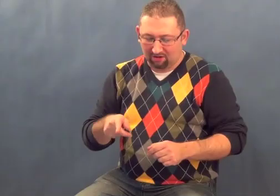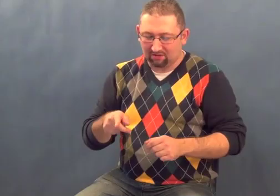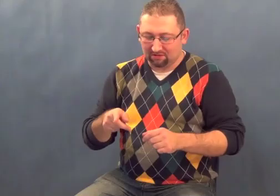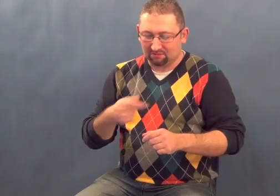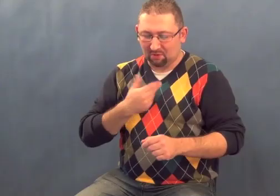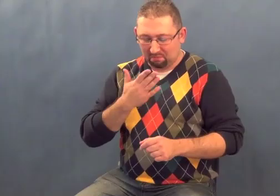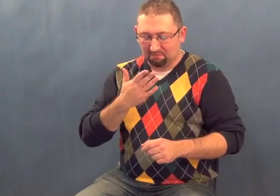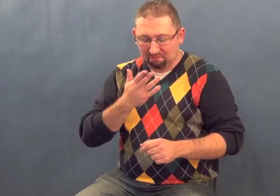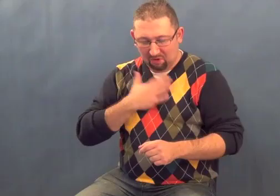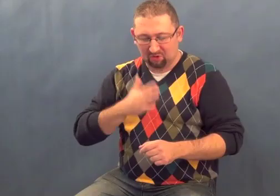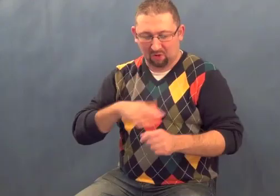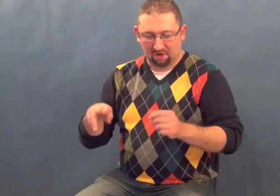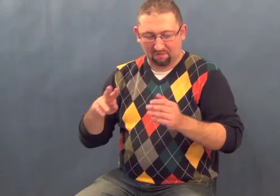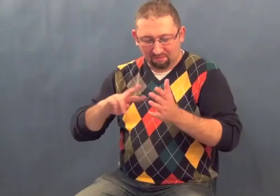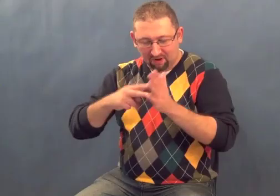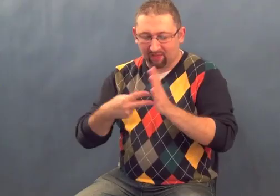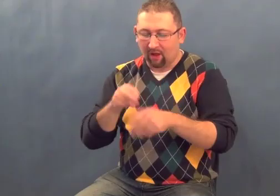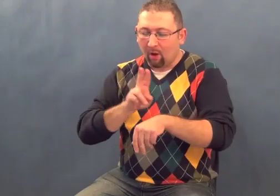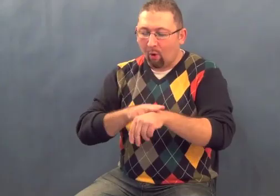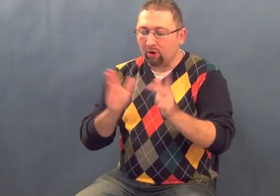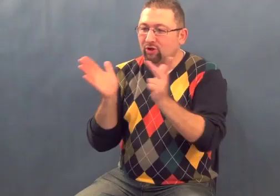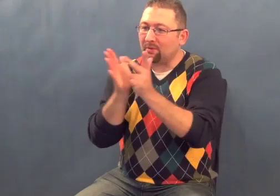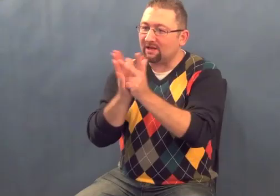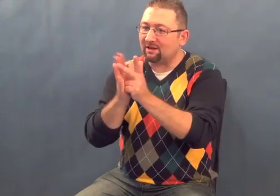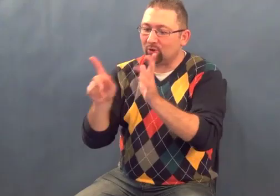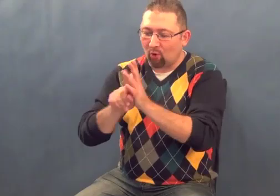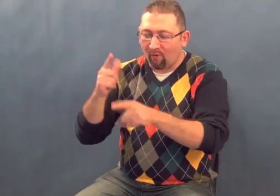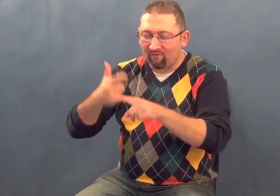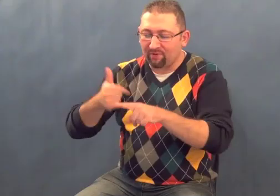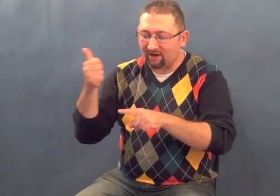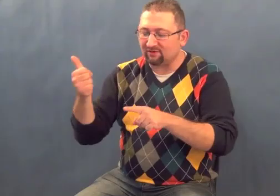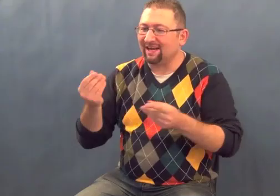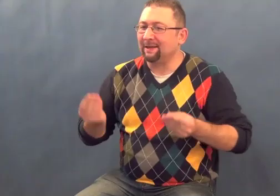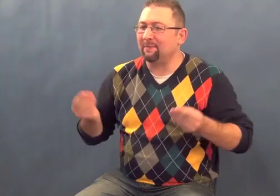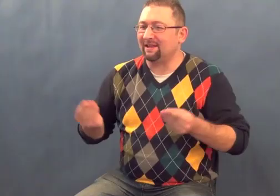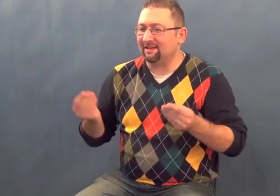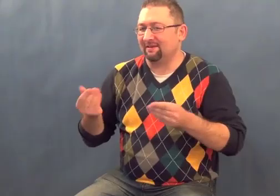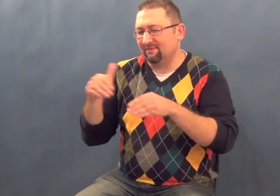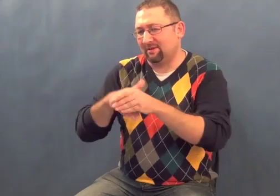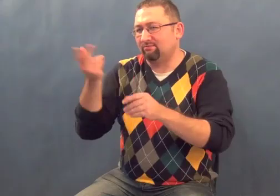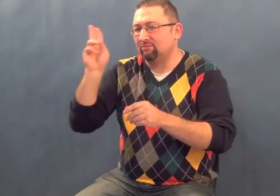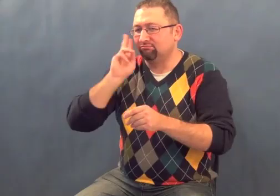Podoba mi się plan: od godziny osiemnastej do dwudziestej pierwszej imieniny z udziałem kilku Głuchych.